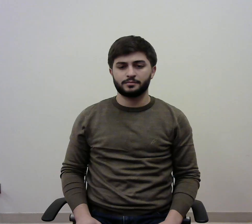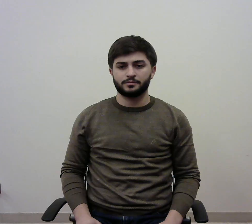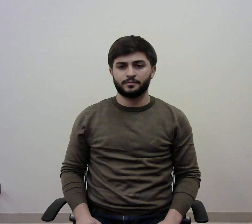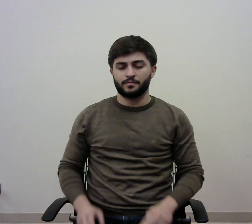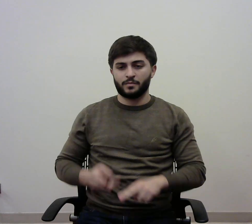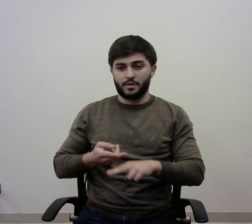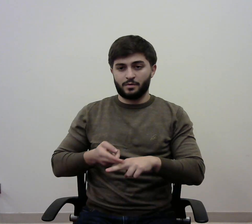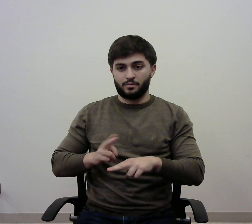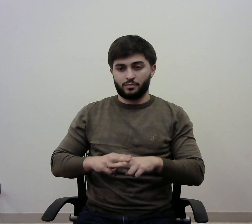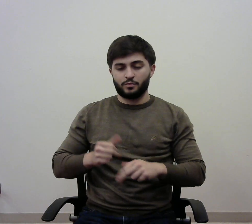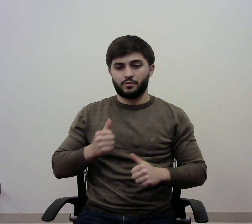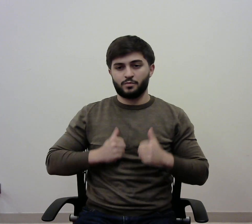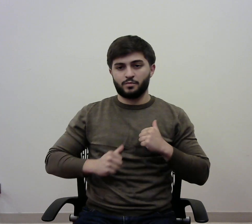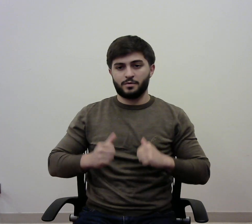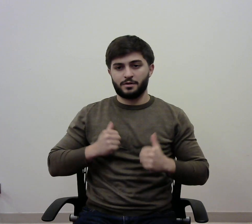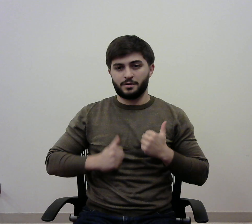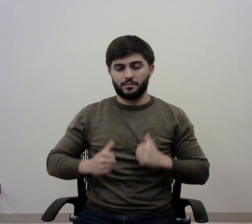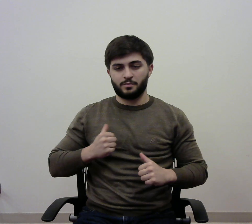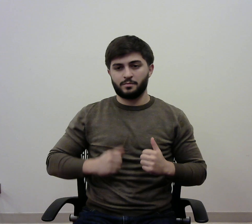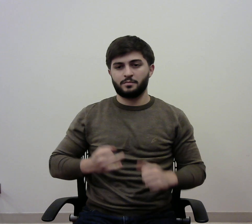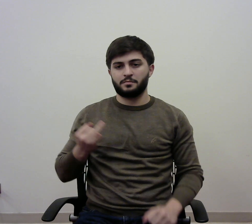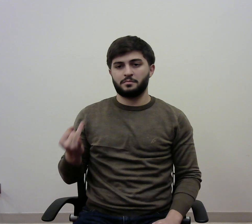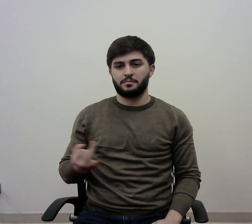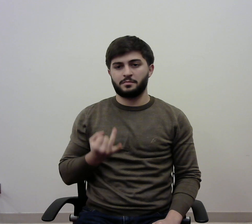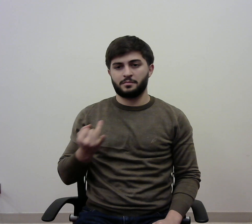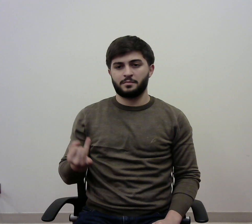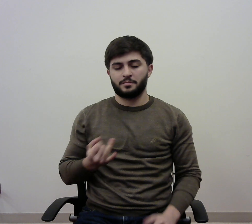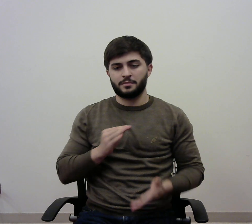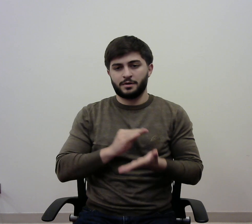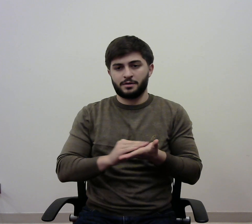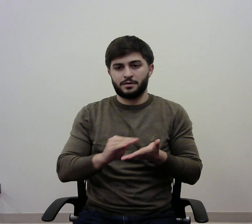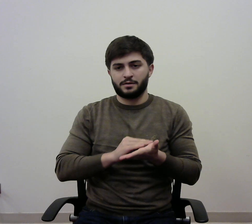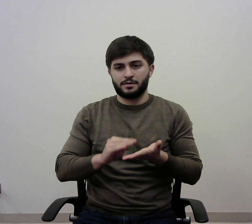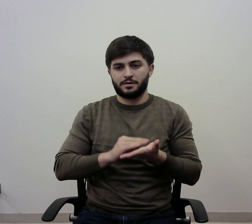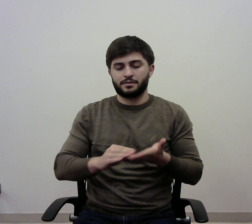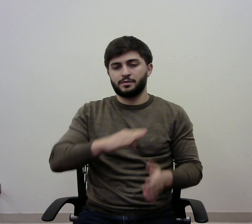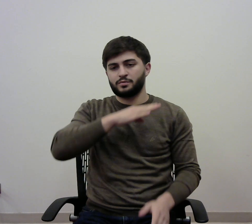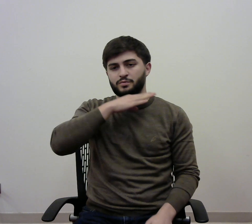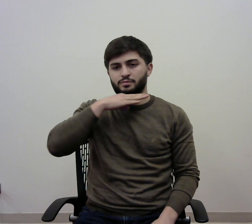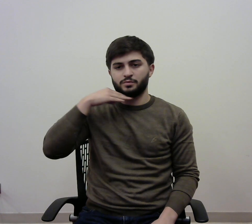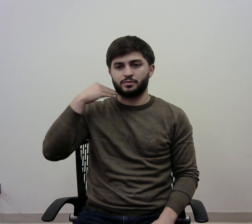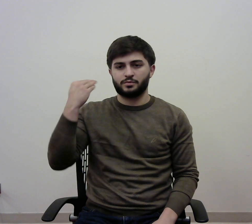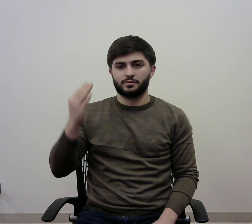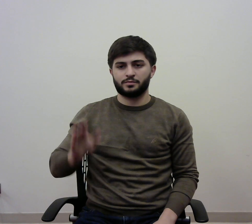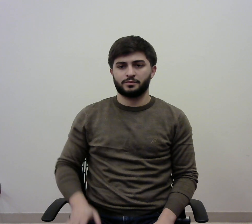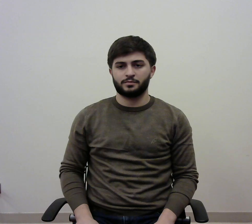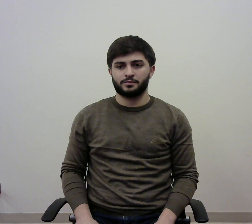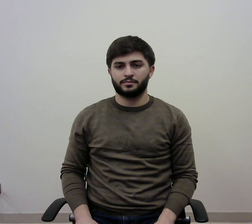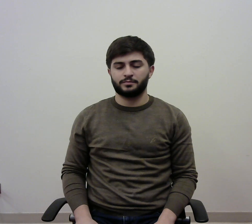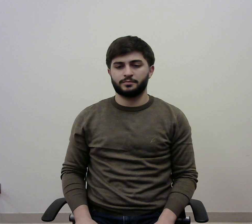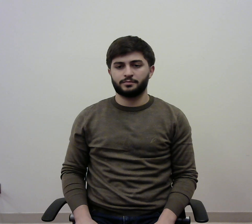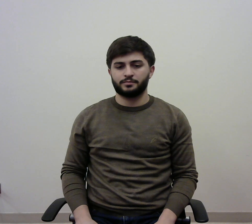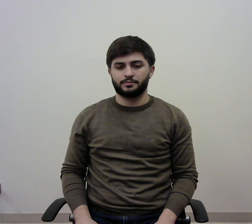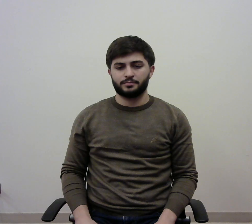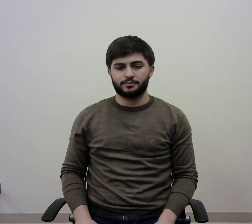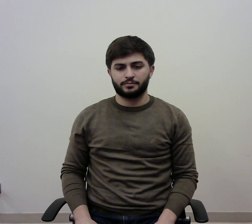Bu müəllimin maraqlı yazıları çoxdur